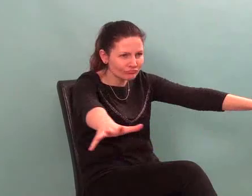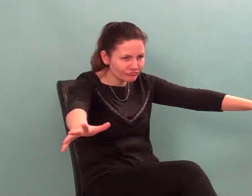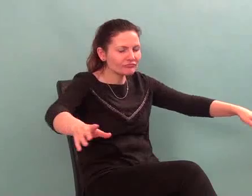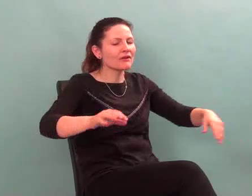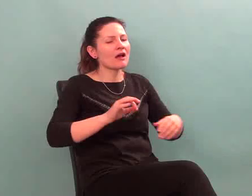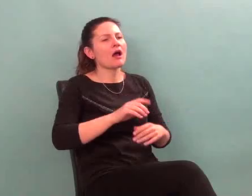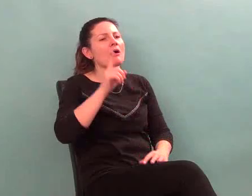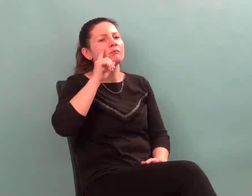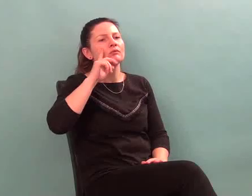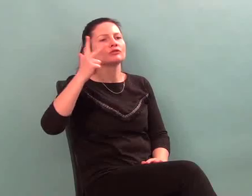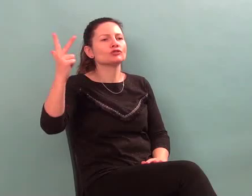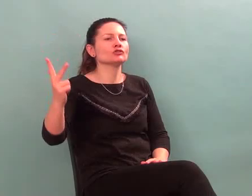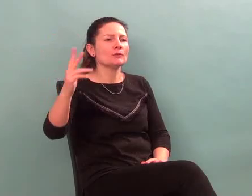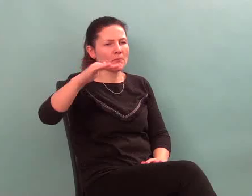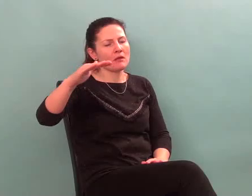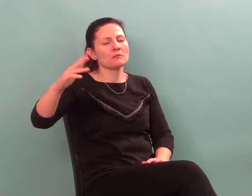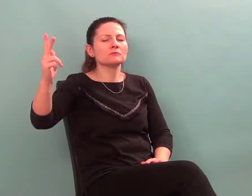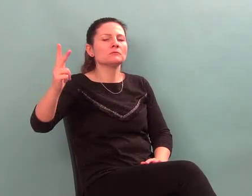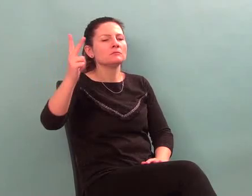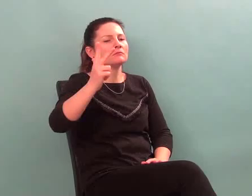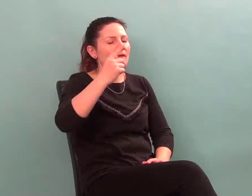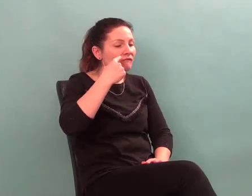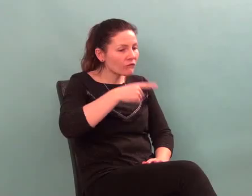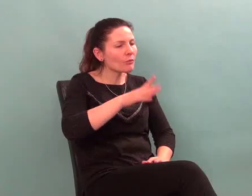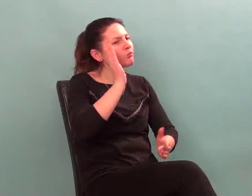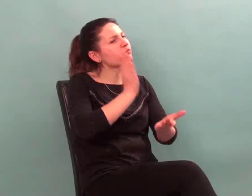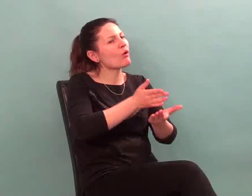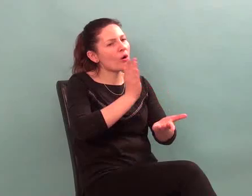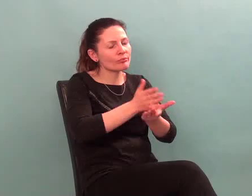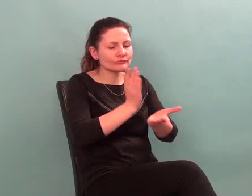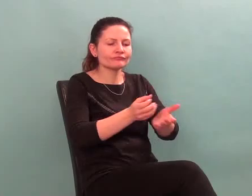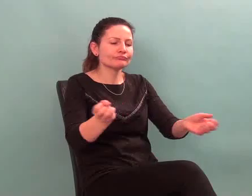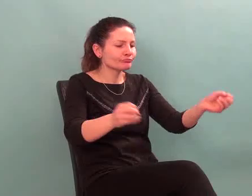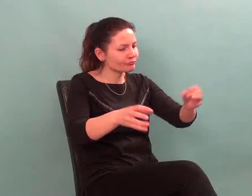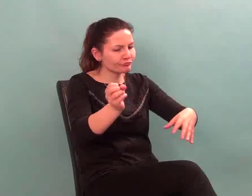Podchodzą trzej mali chłopcy, zauważają go i pomagają mu wrzucać gruszki do kosza.